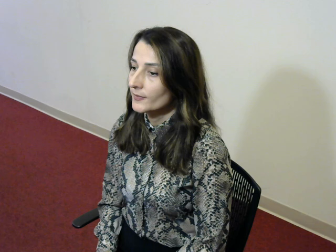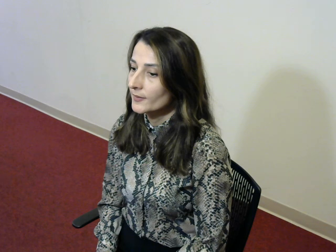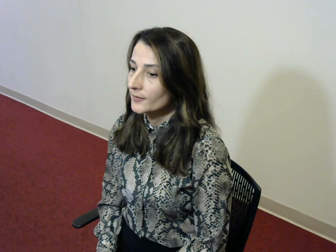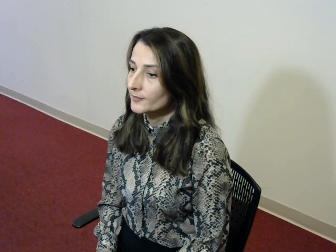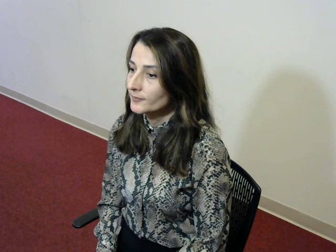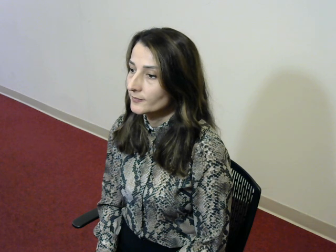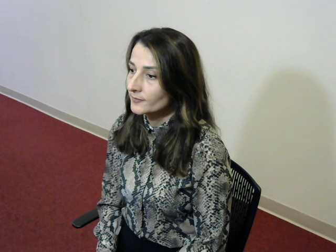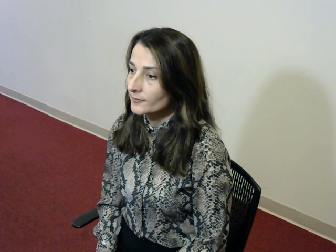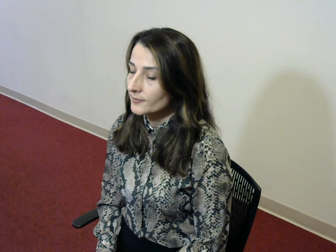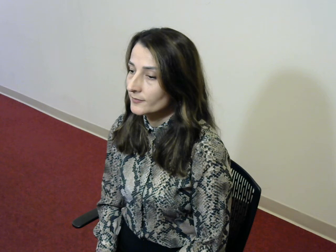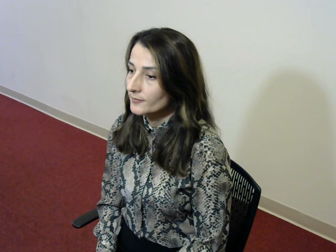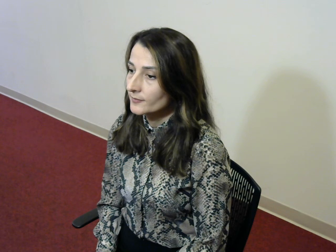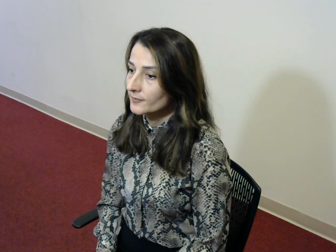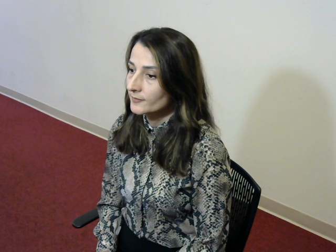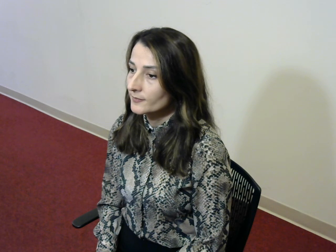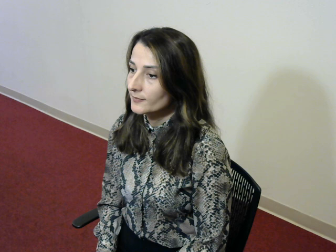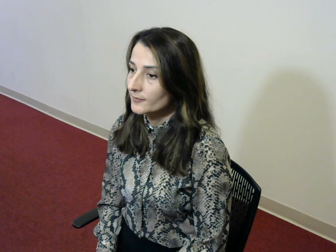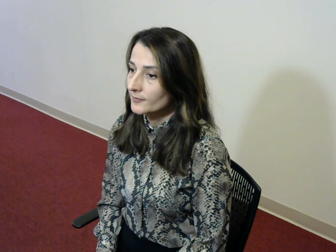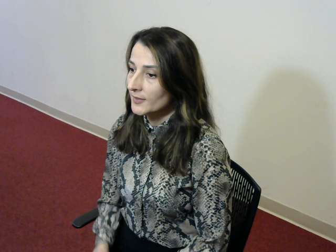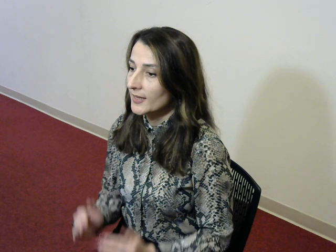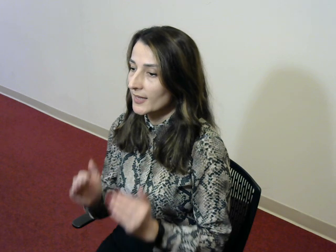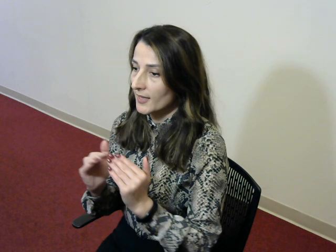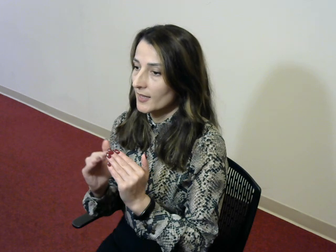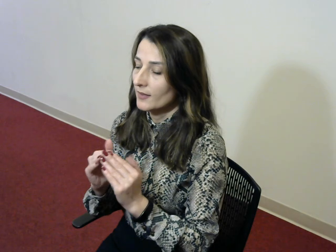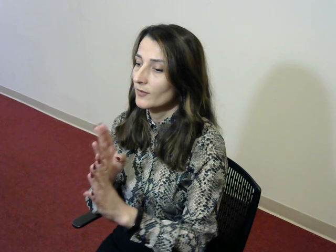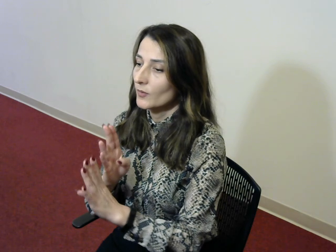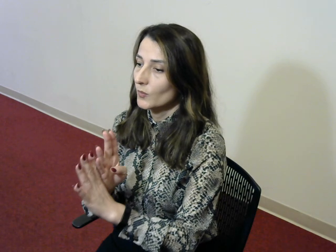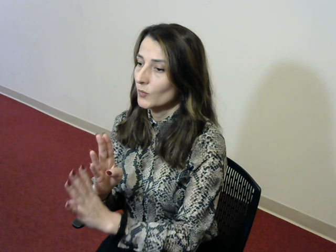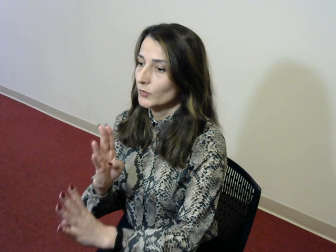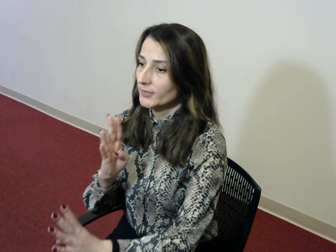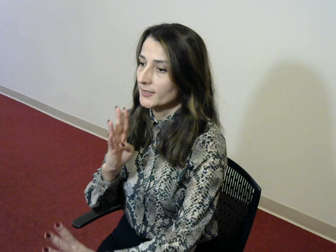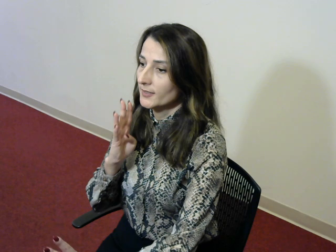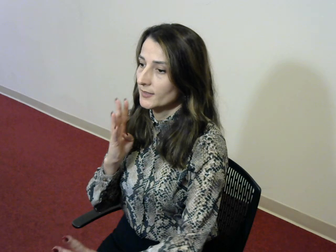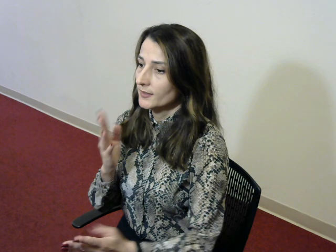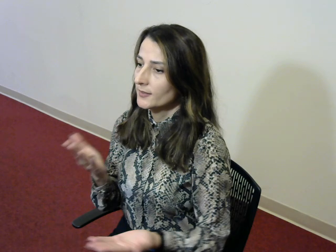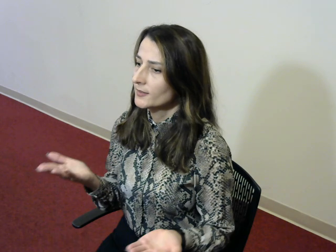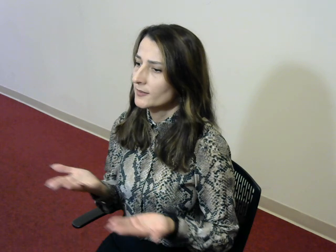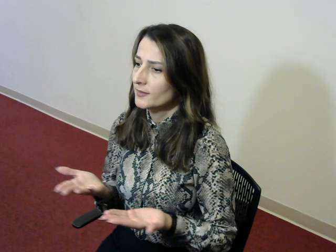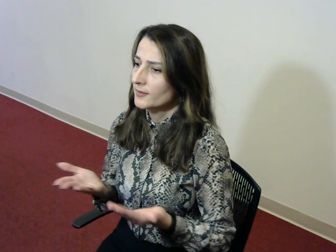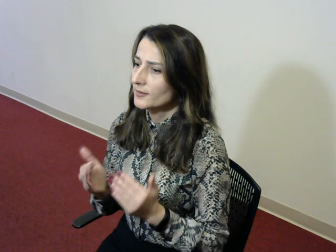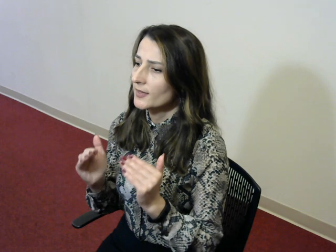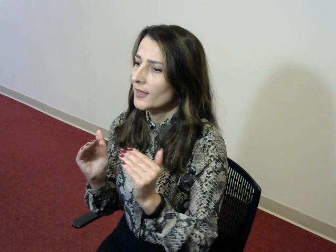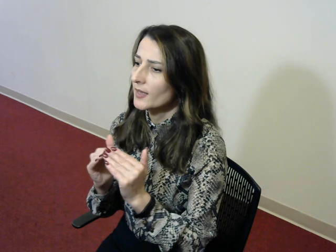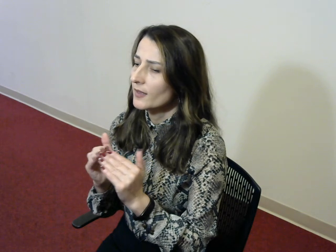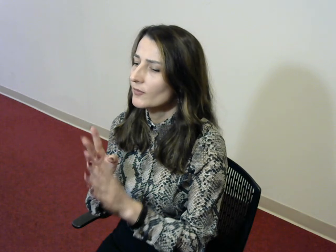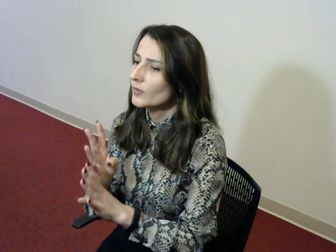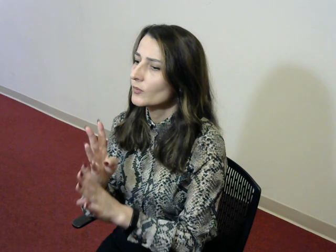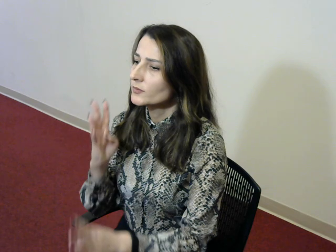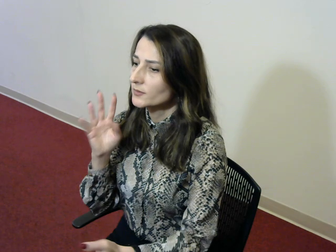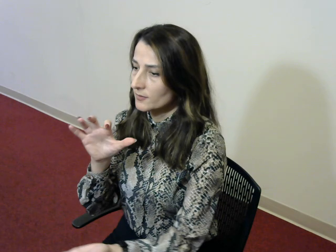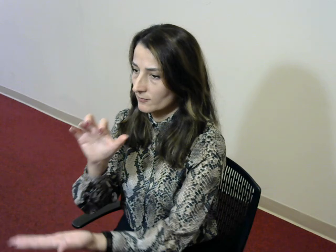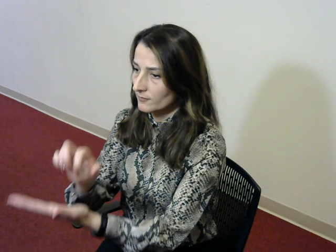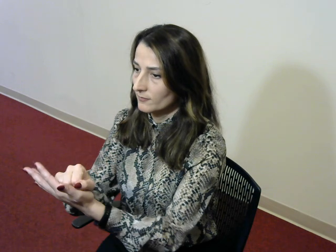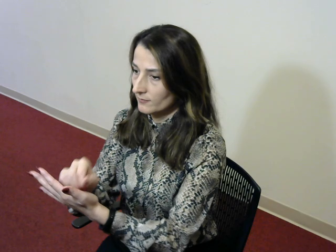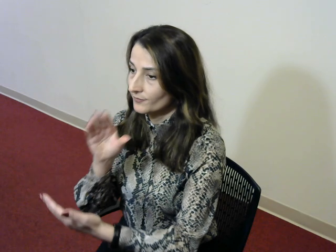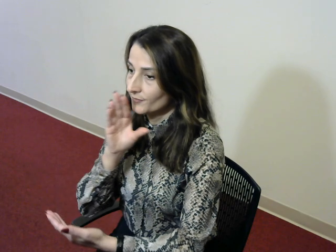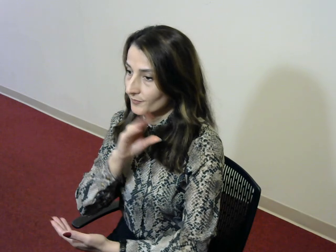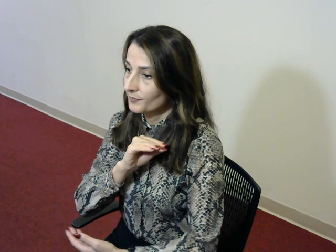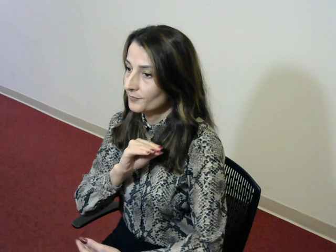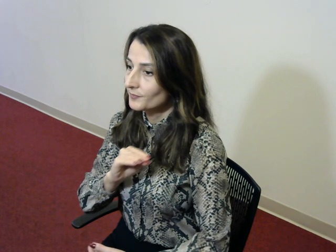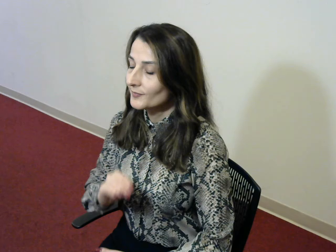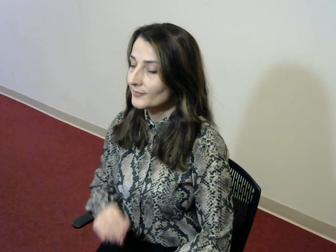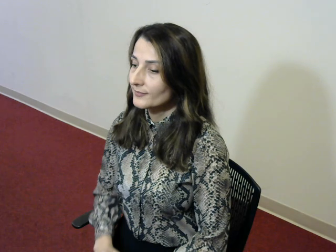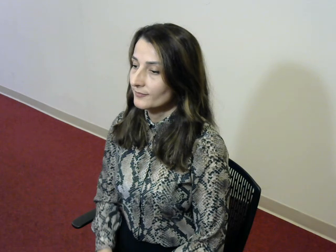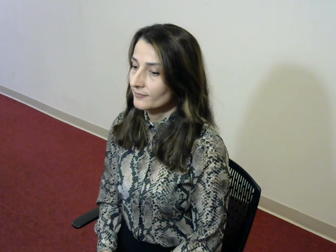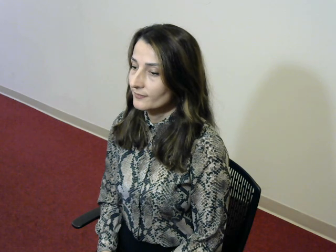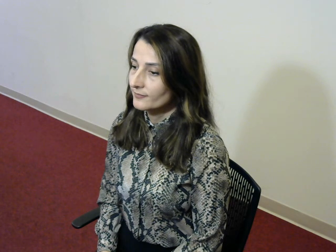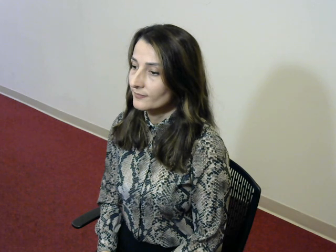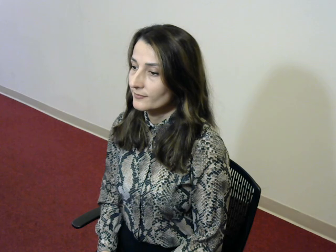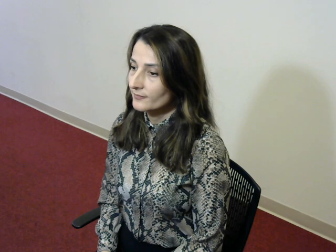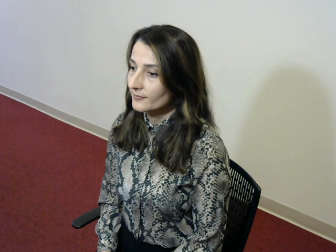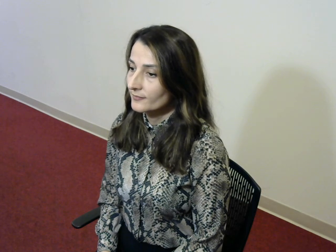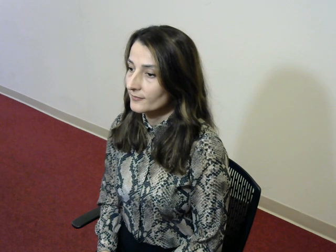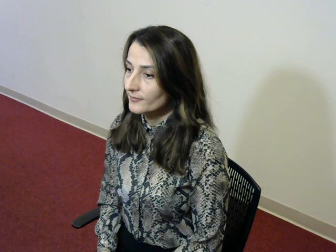Ev növbəsinə necə növbə tuta bilərəm?